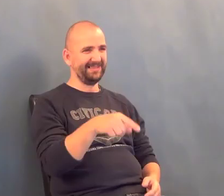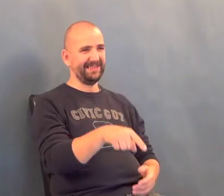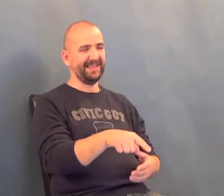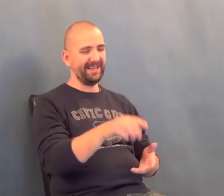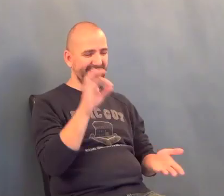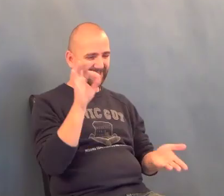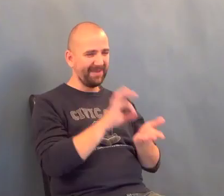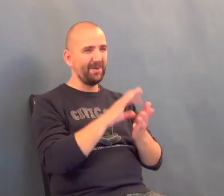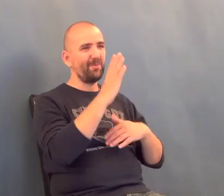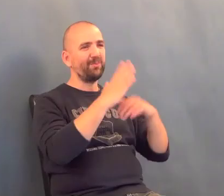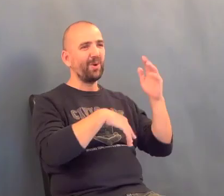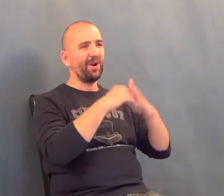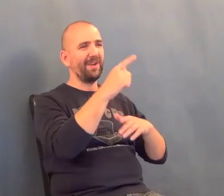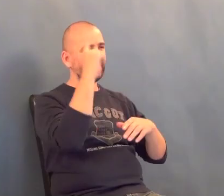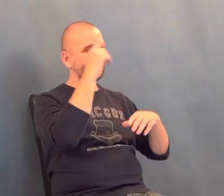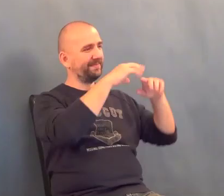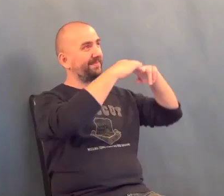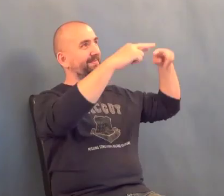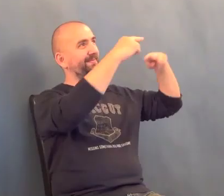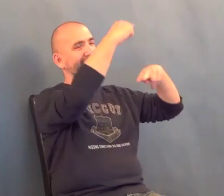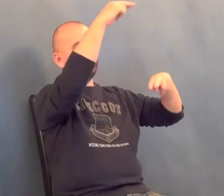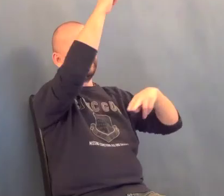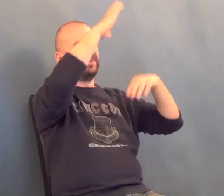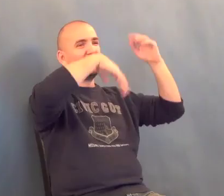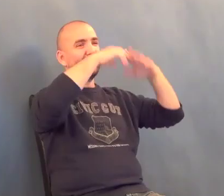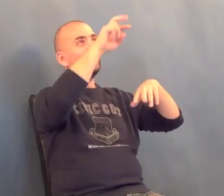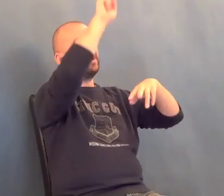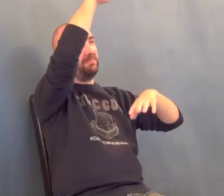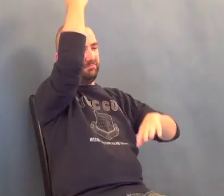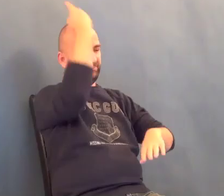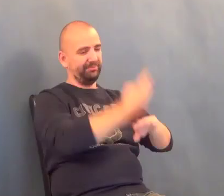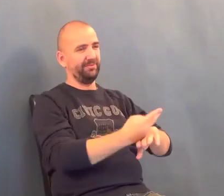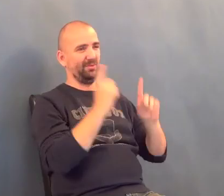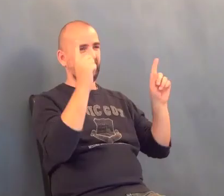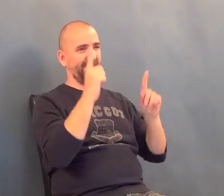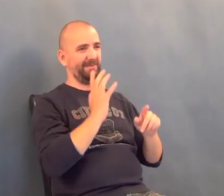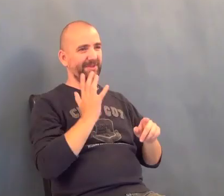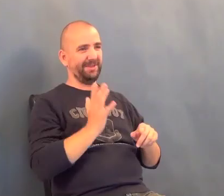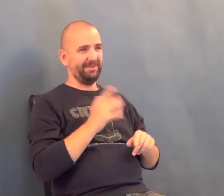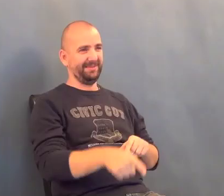To na pewno jest na budowie, jak ktoś stoi wysoko na rusztowaniu, i może spaść, dlatego trzeba uważać, bo to jest niebezpiecznie.